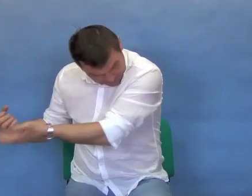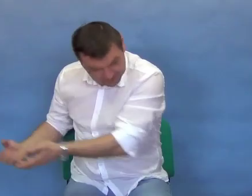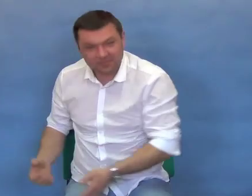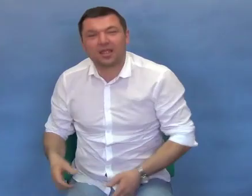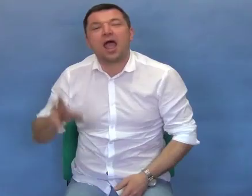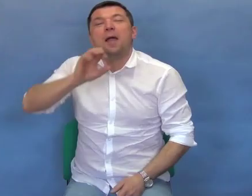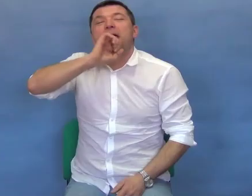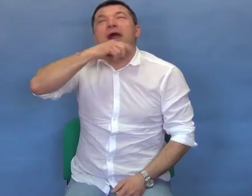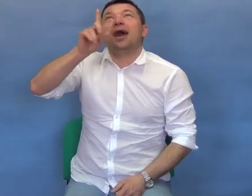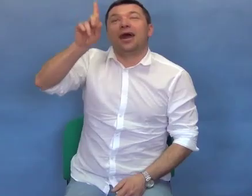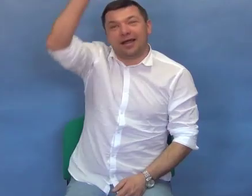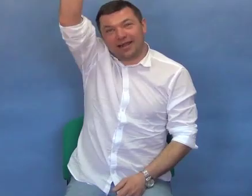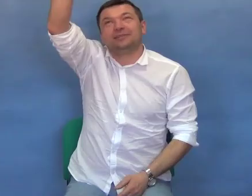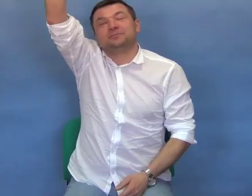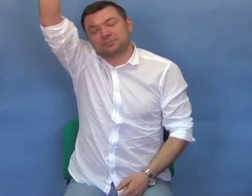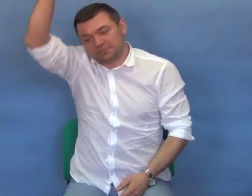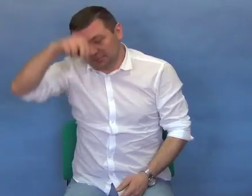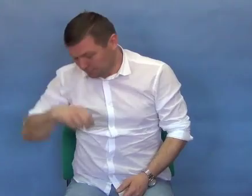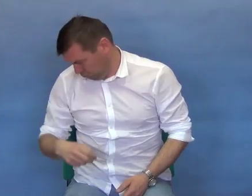Stary mężczyzna zszedł z drzewa i zdziwił się.